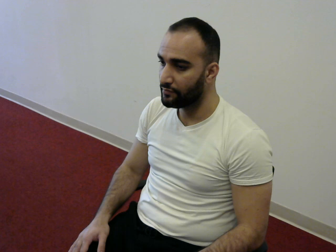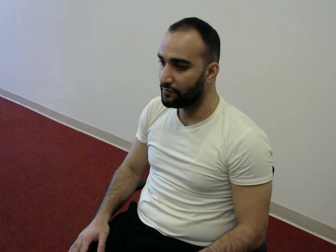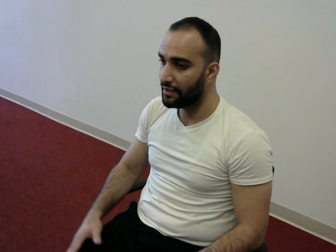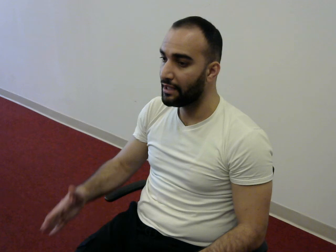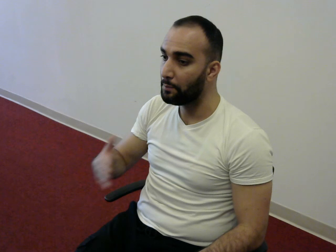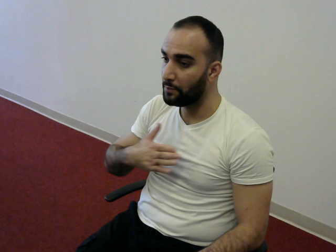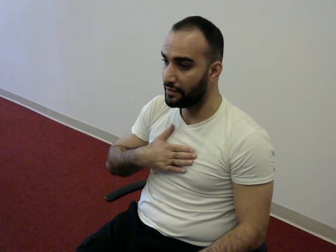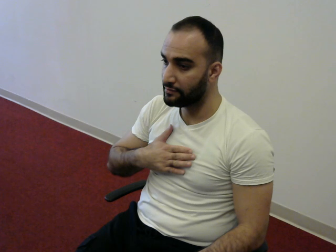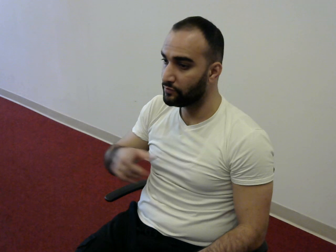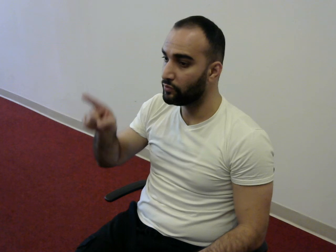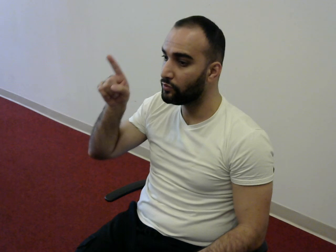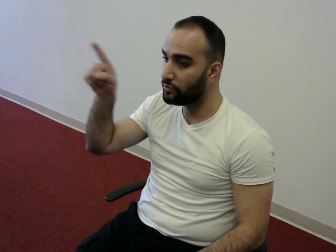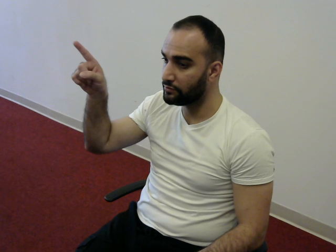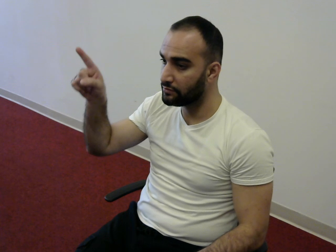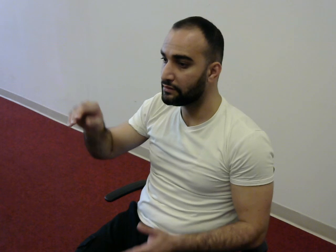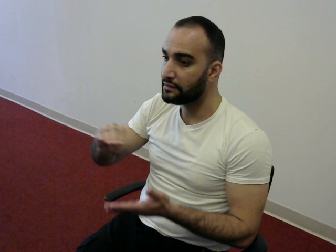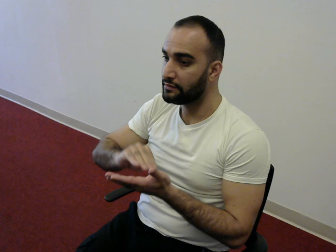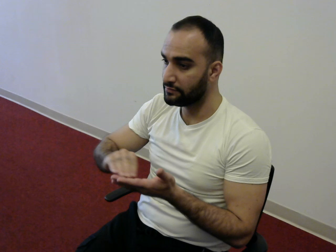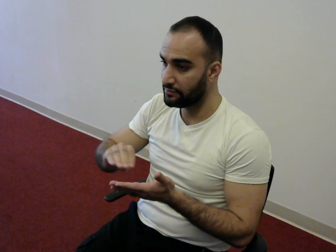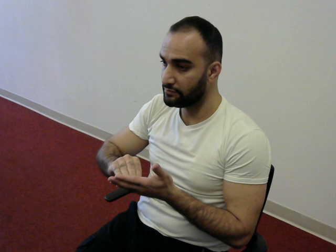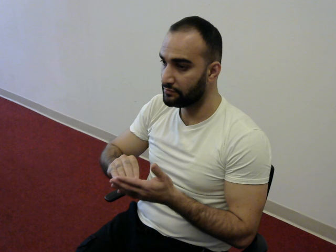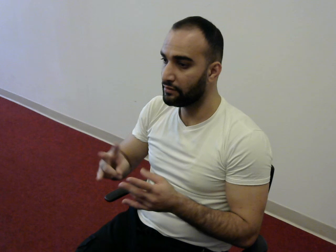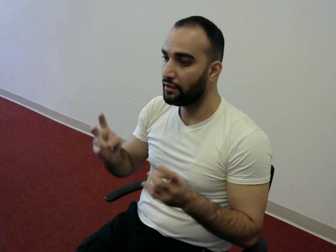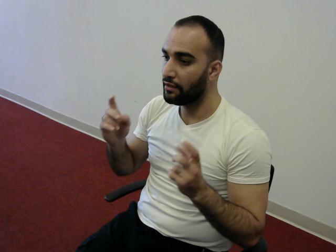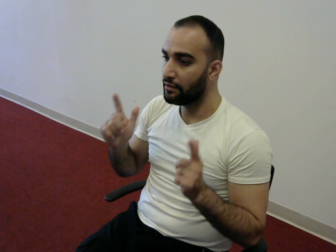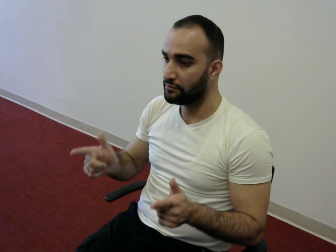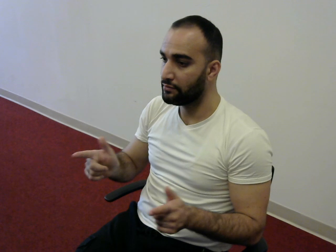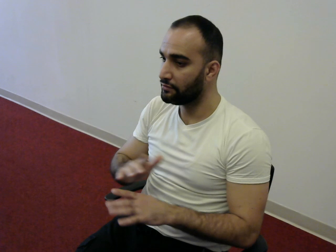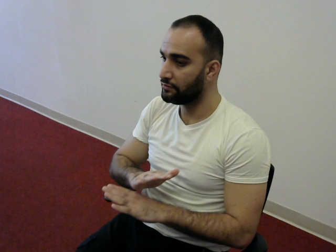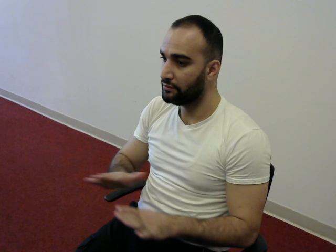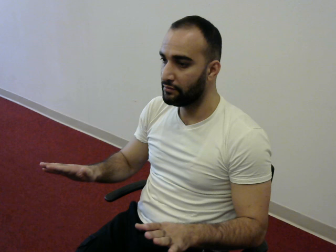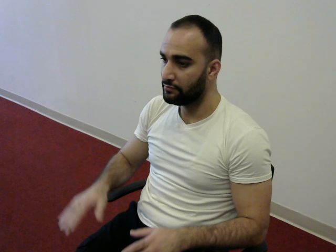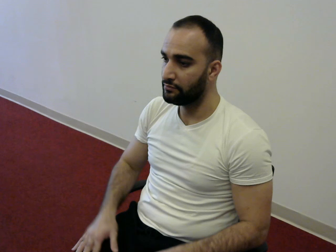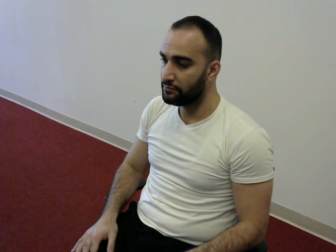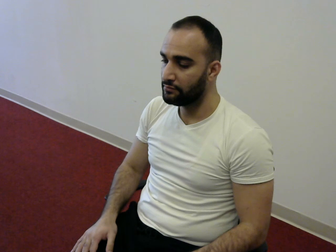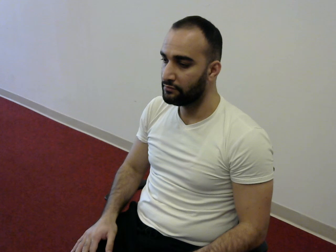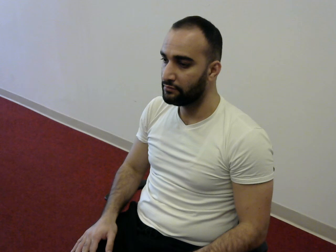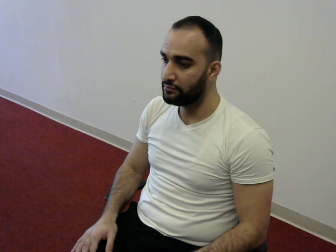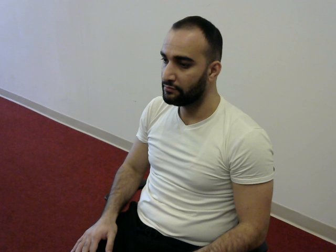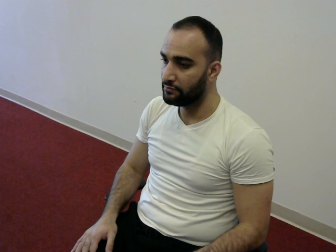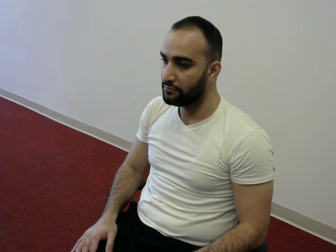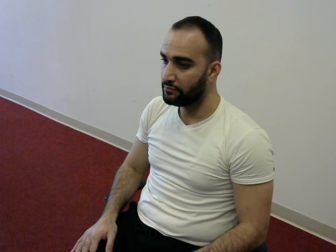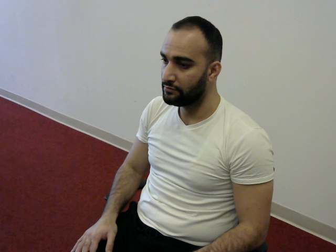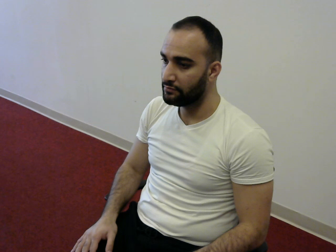Mən onun yazdıqları ilə razı deyiləm